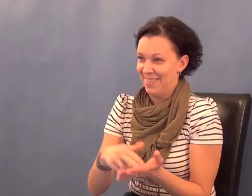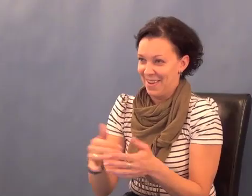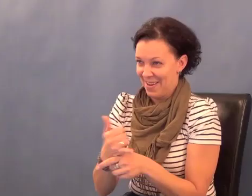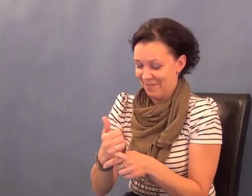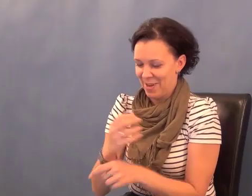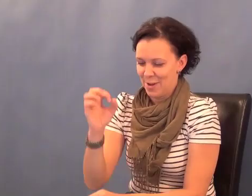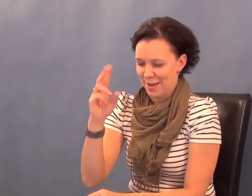Ok.